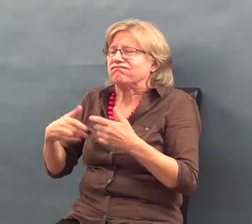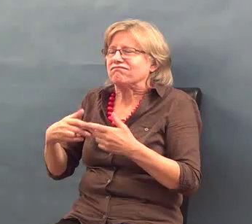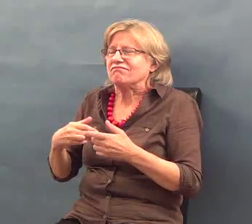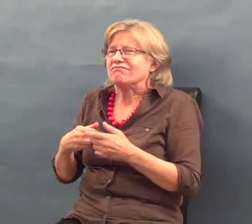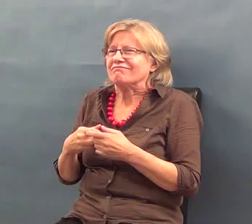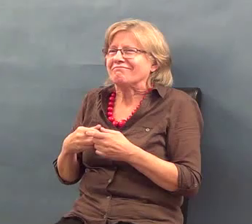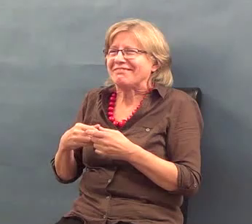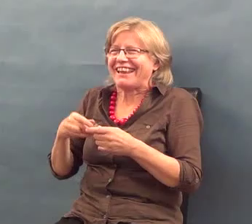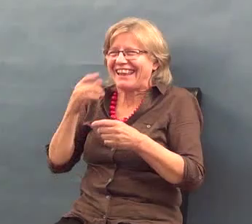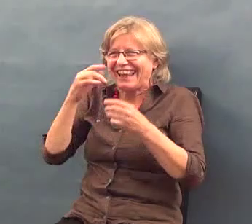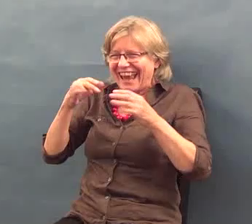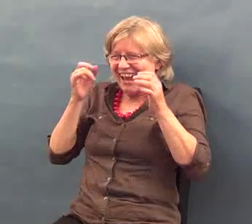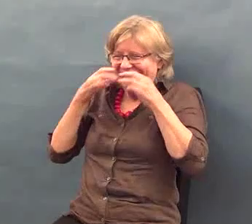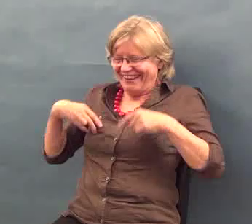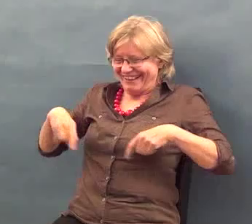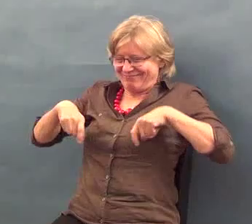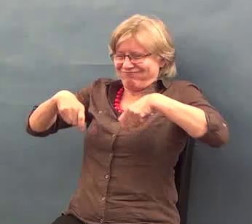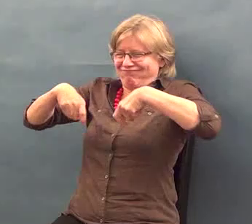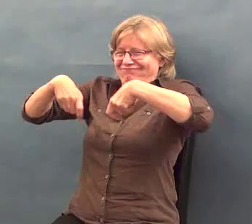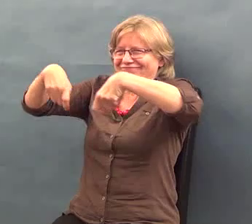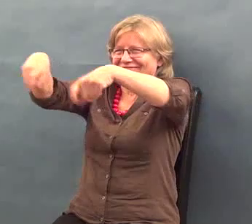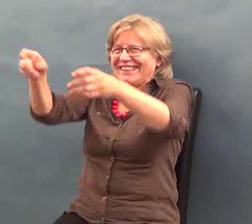Kot biegł szybko.